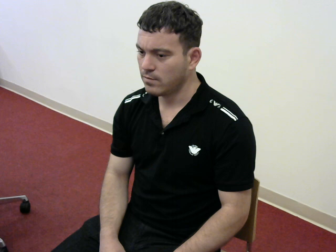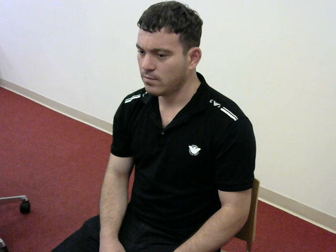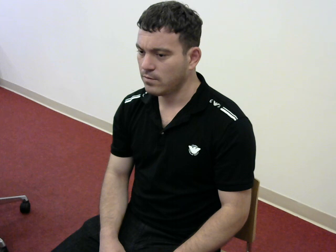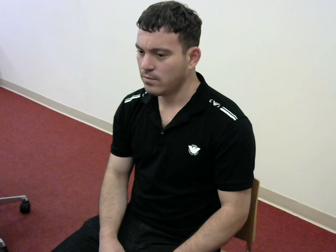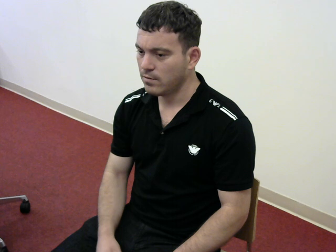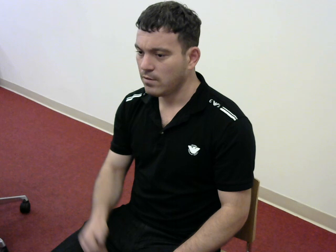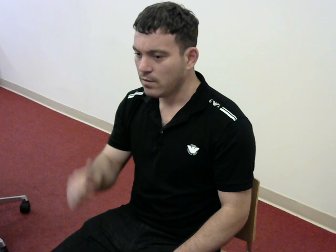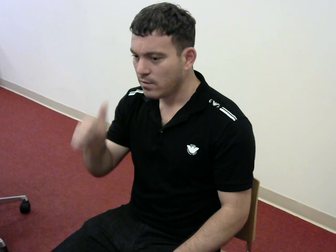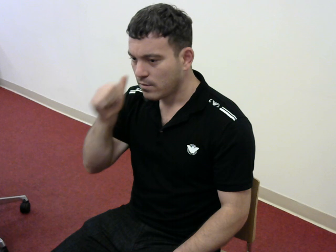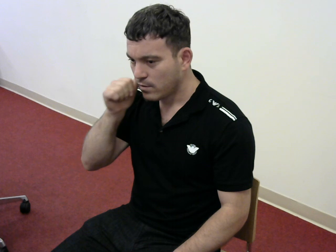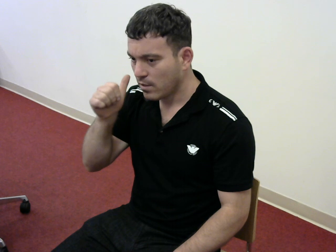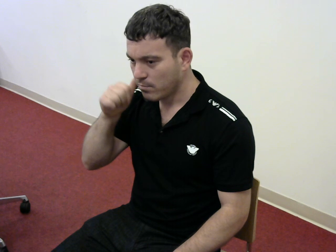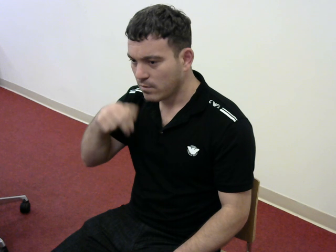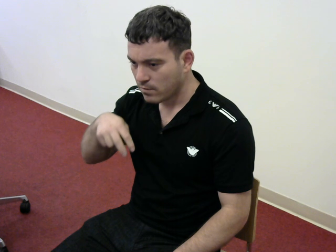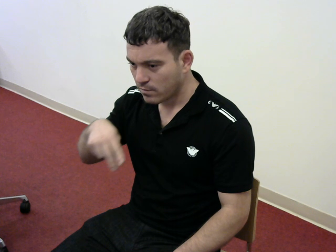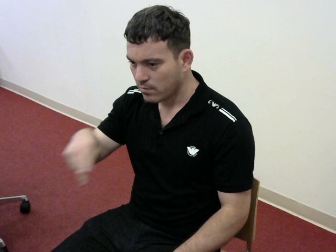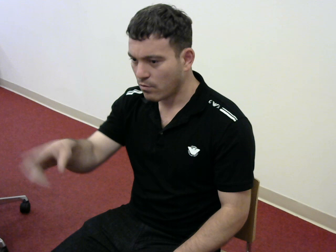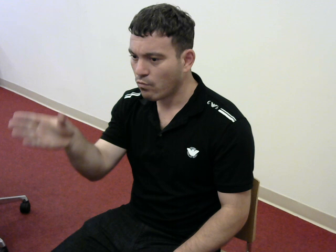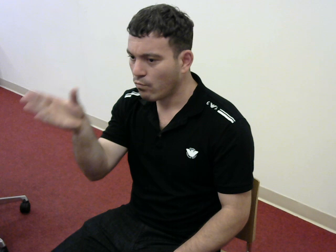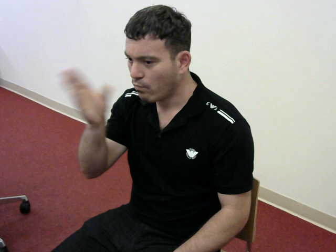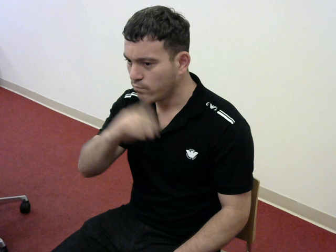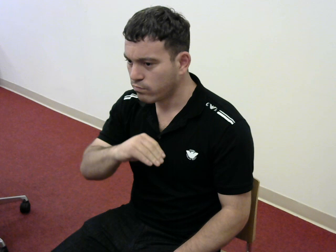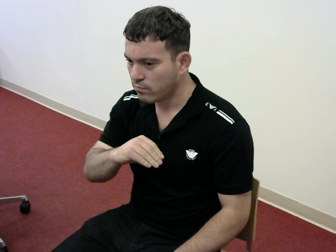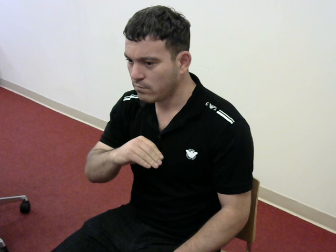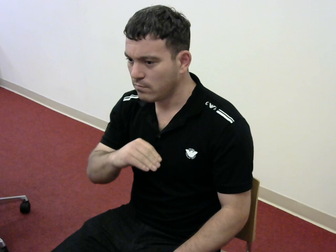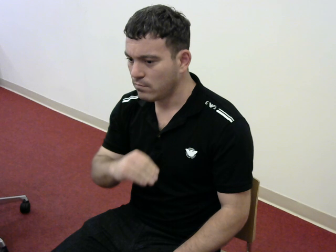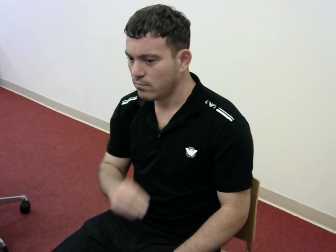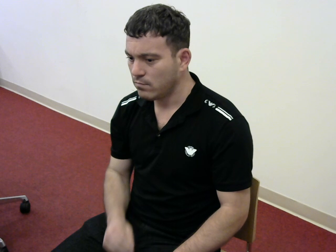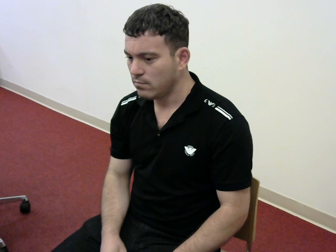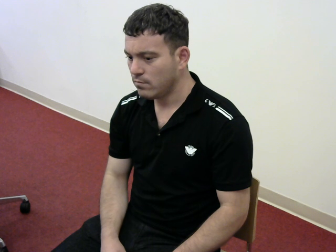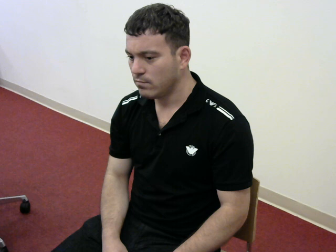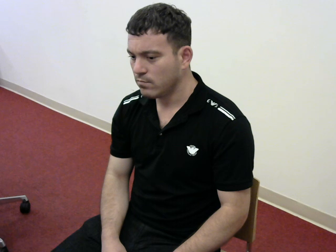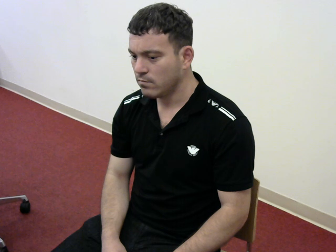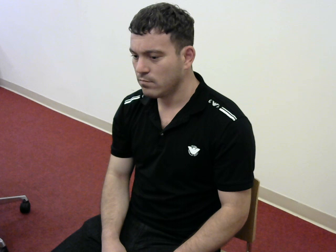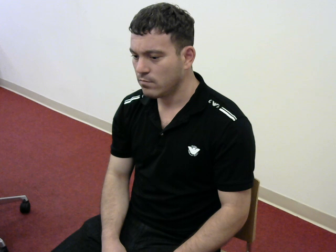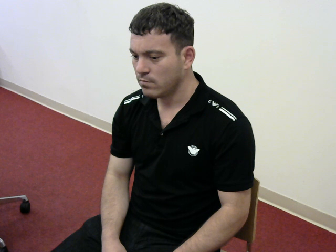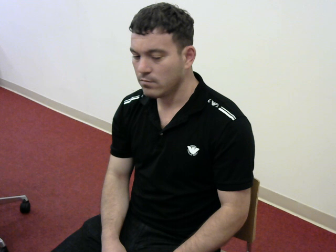Sabah gələ bilərəmmi?